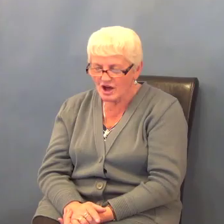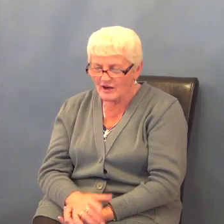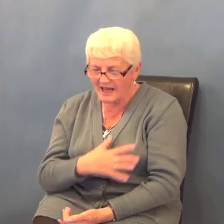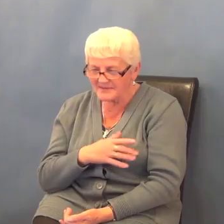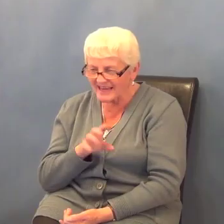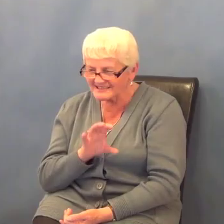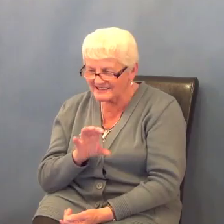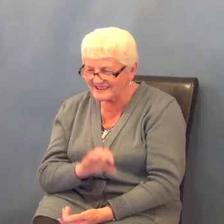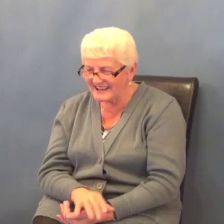Mam dalej oglądać.